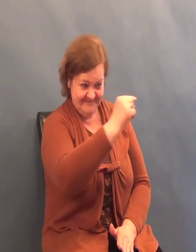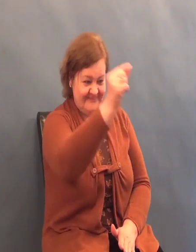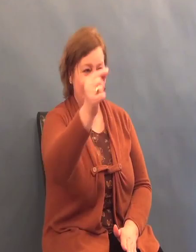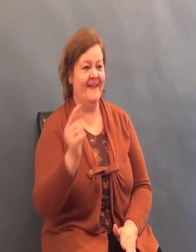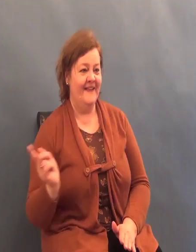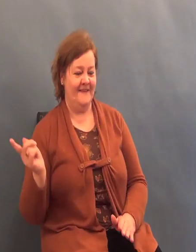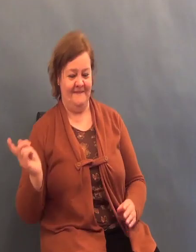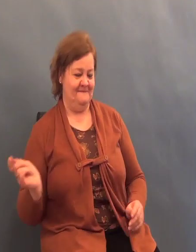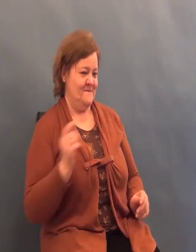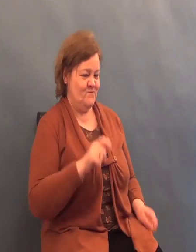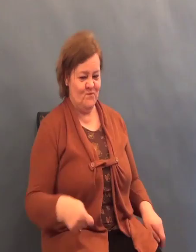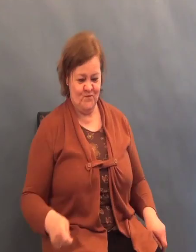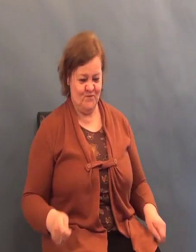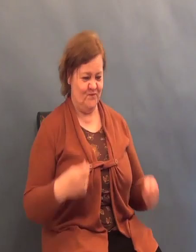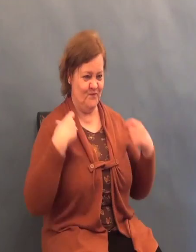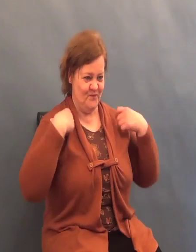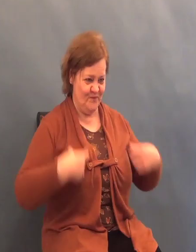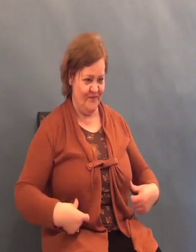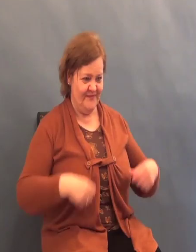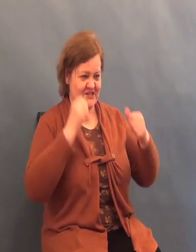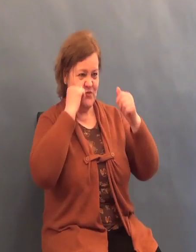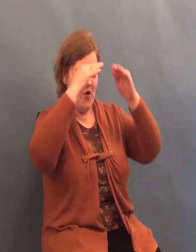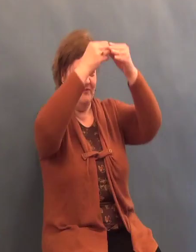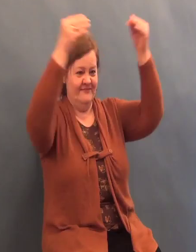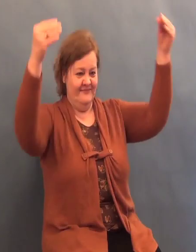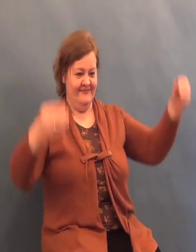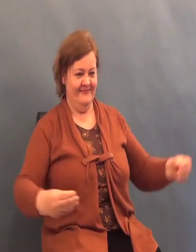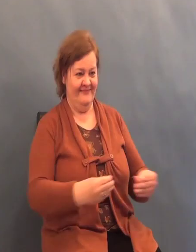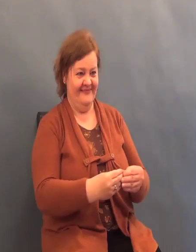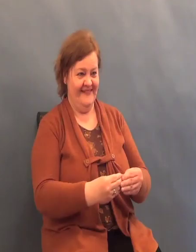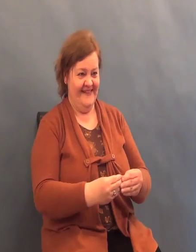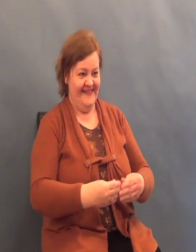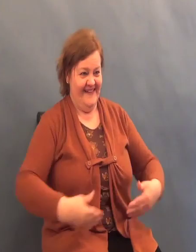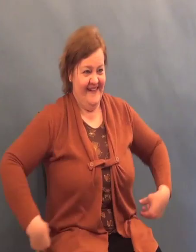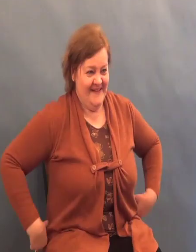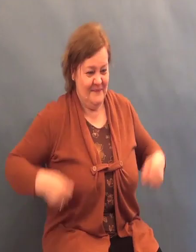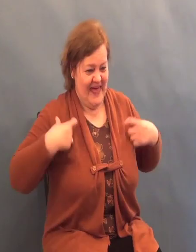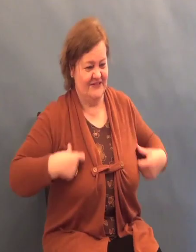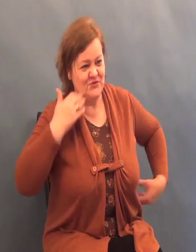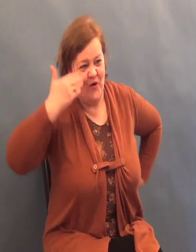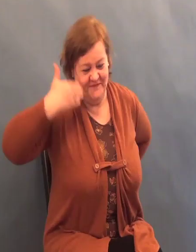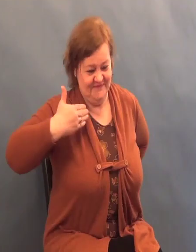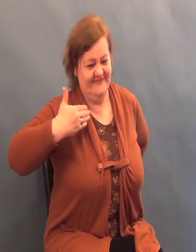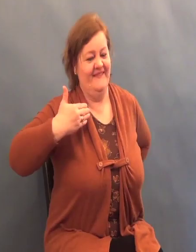A Charlie Chaplin zakłada plecak, na plecach ma zamontowany duży kawałek szkła.